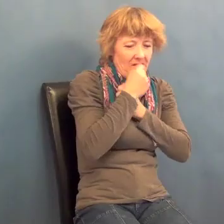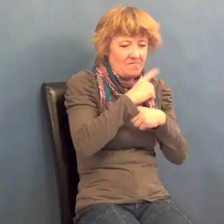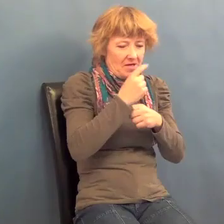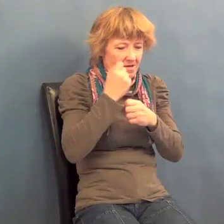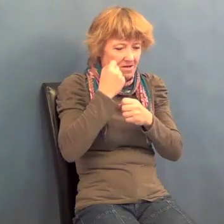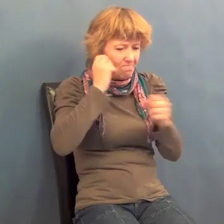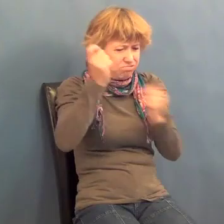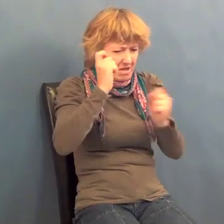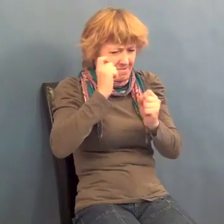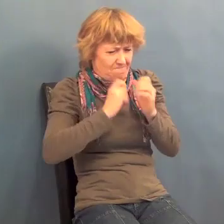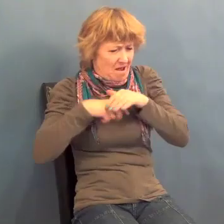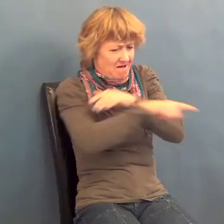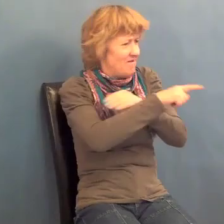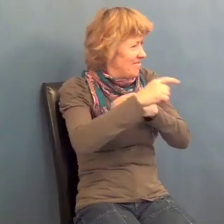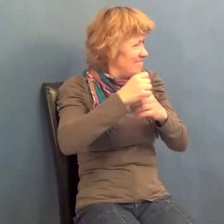Budzik mocno dzwoni i strzela strzałką.